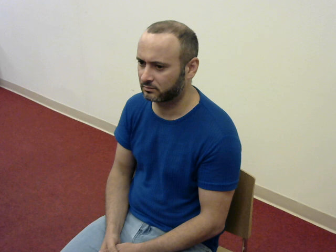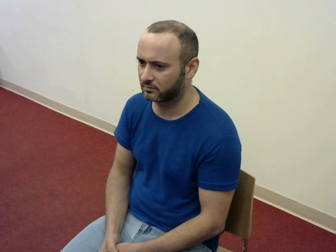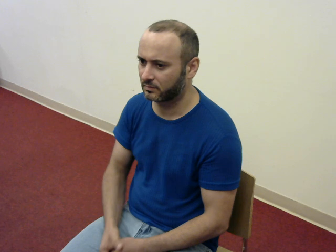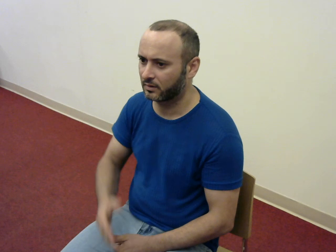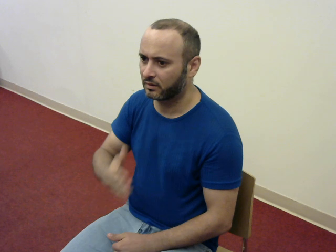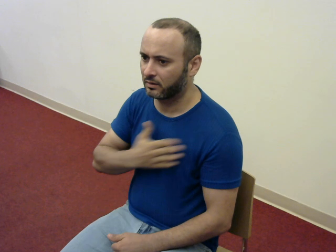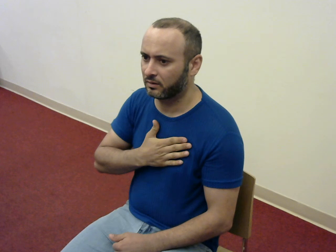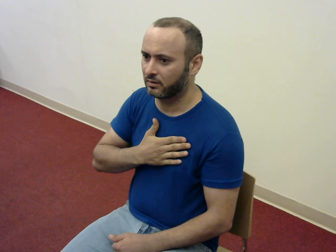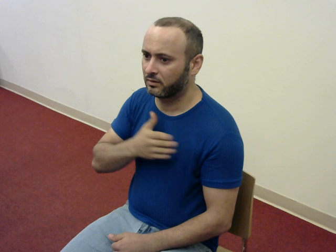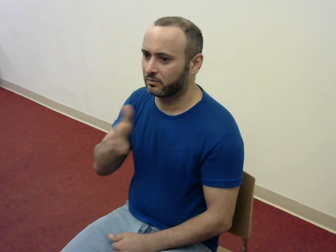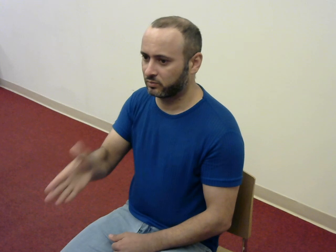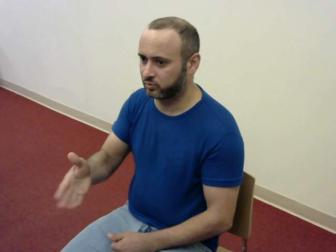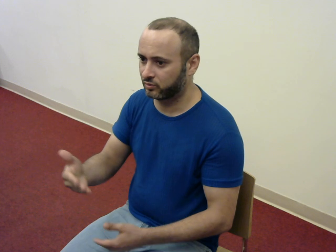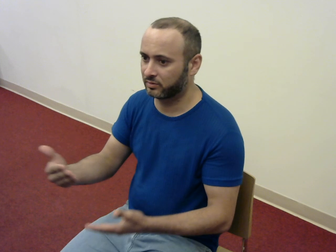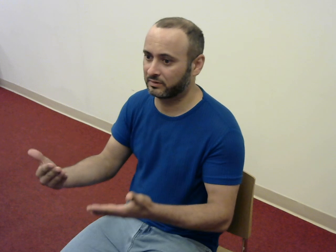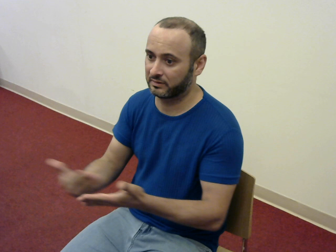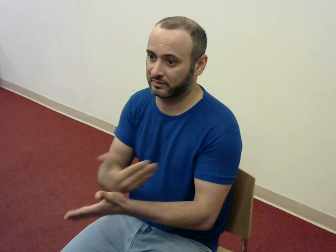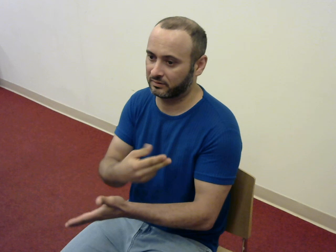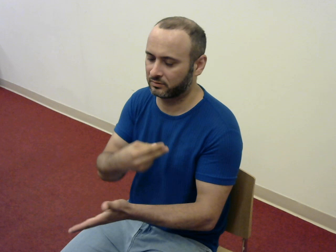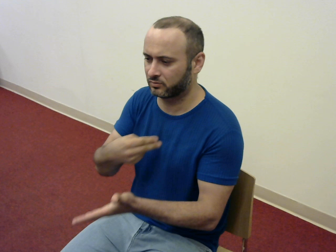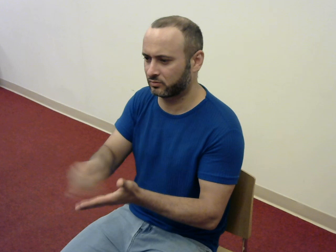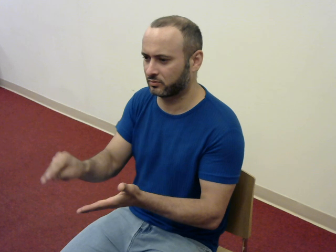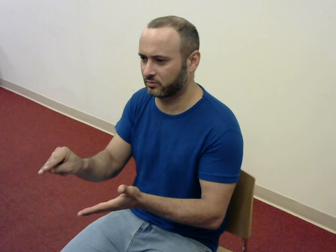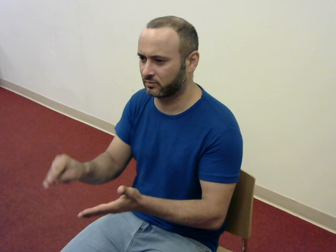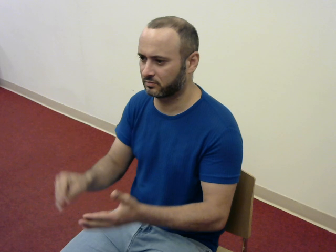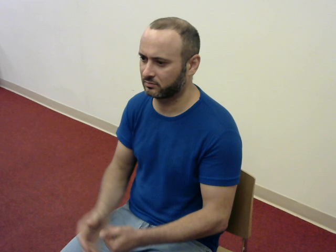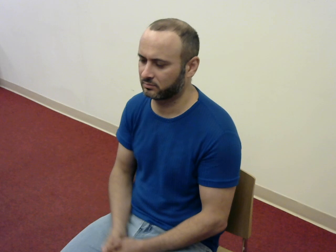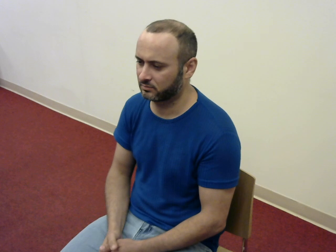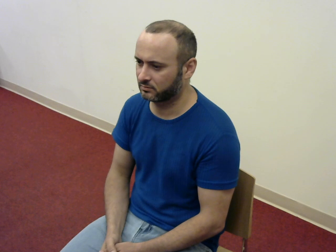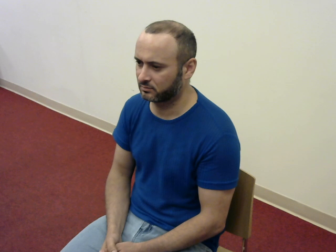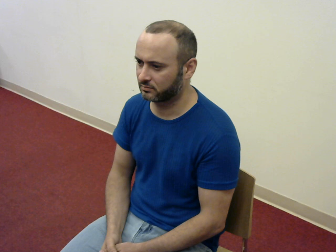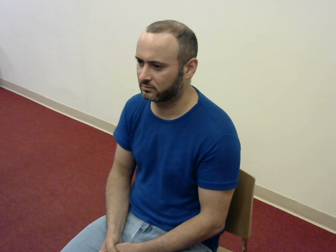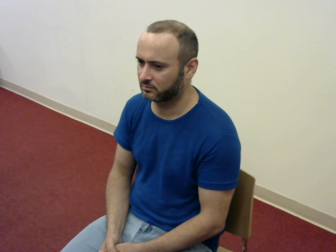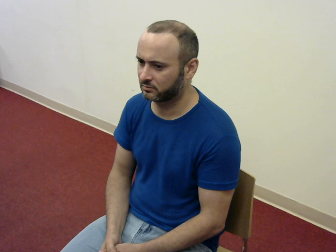Mən bunu yeni almışam